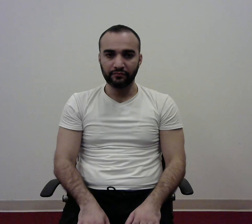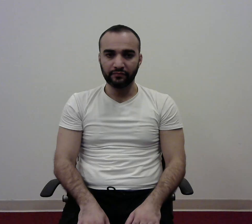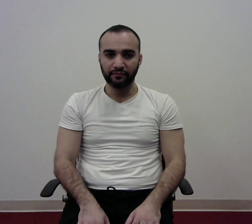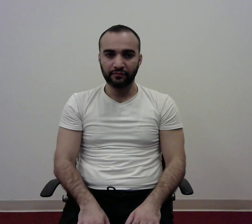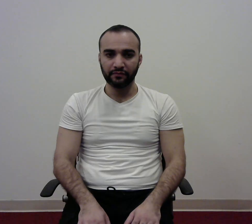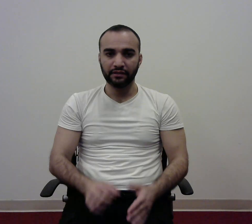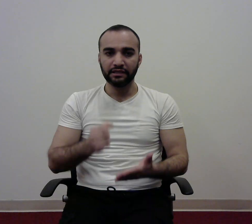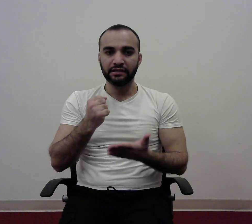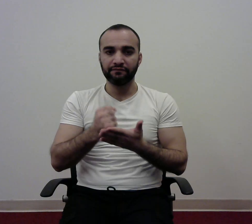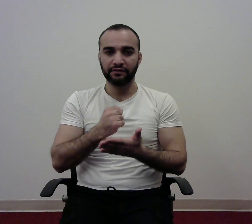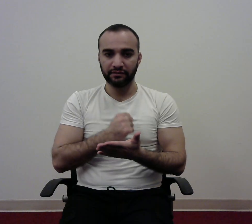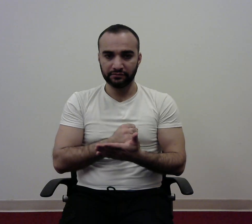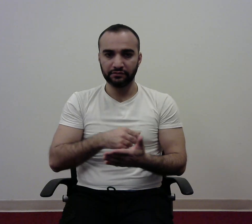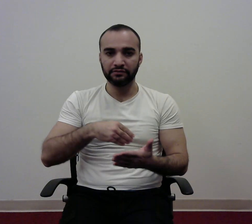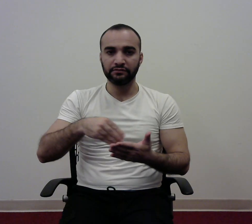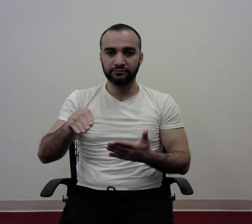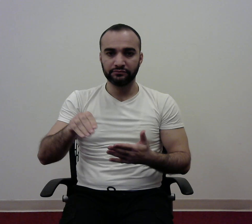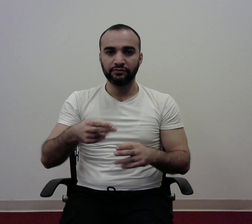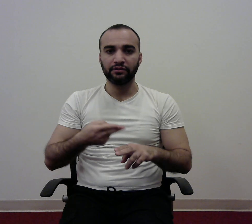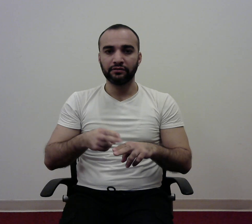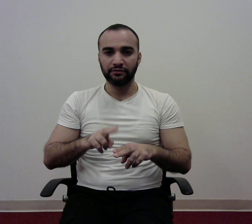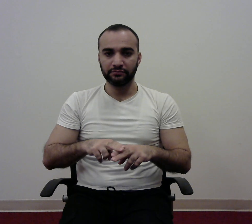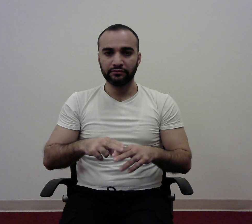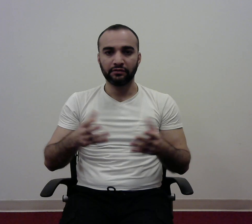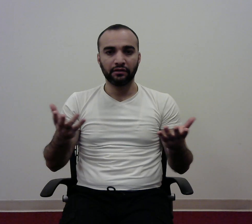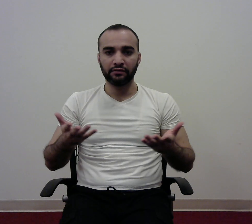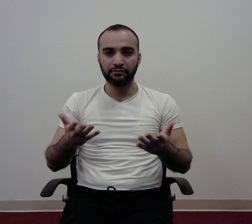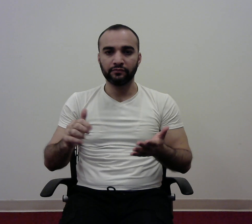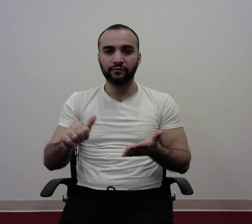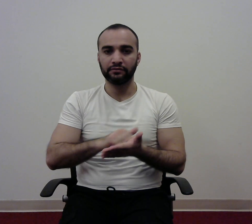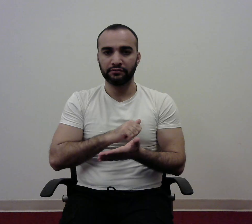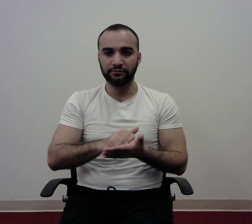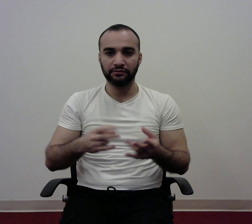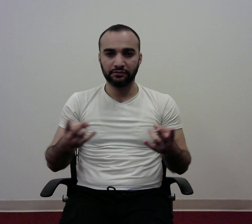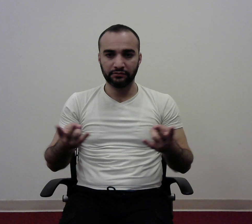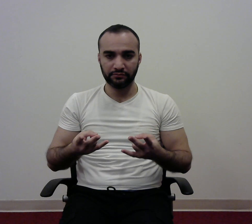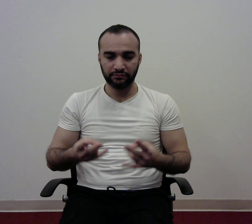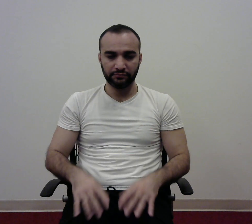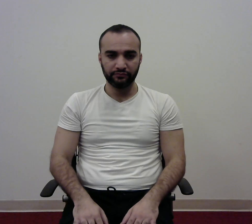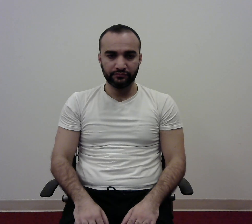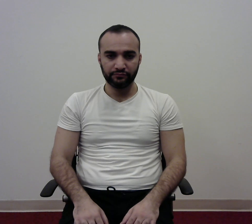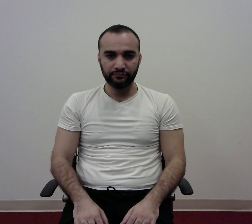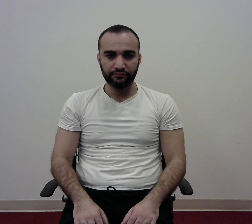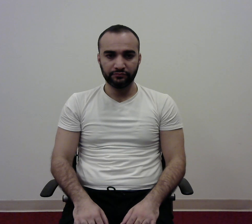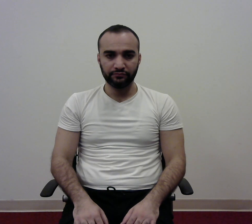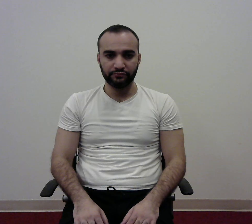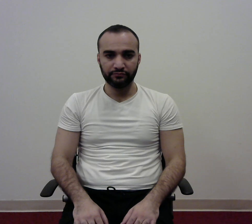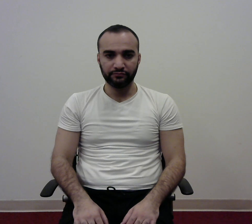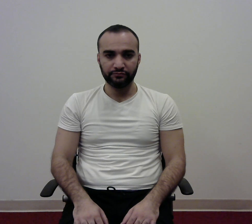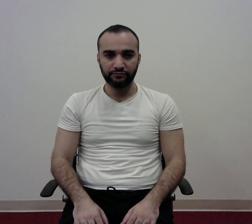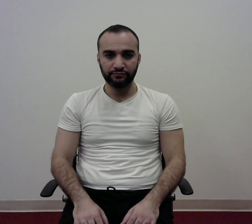Viza almaq üçün hansı sənədlər lazımdır?